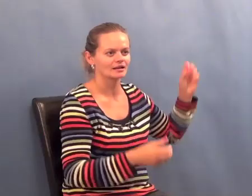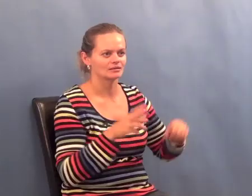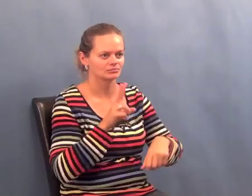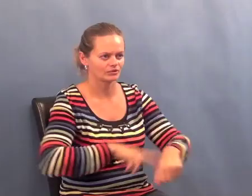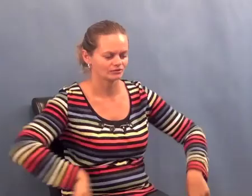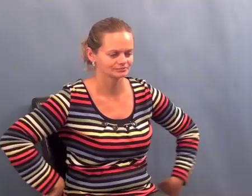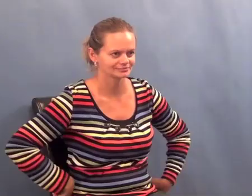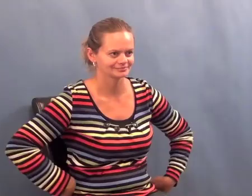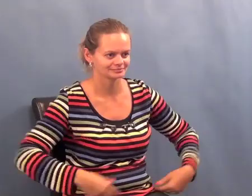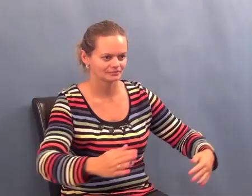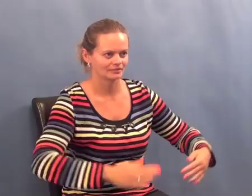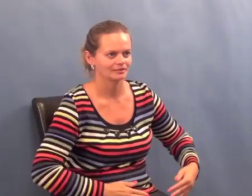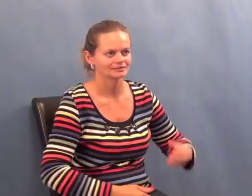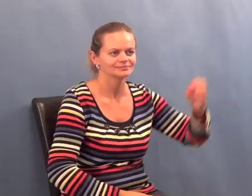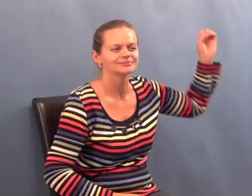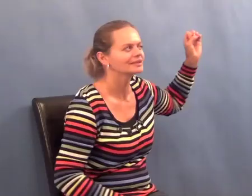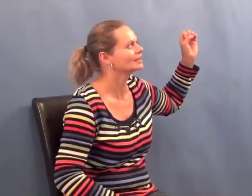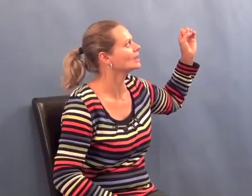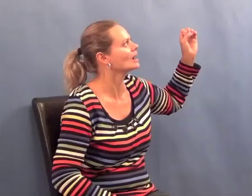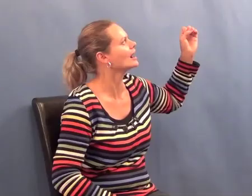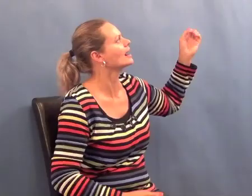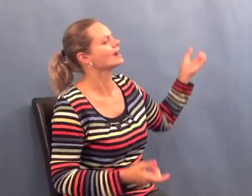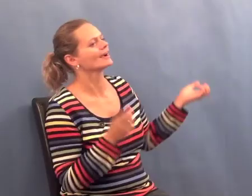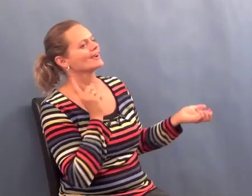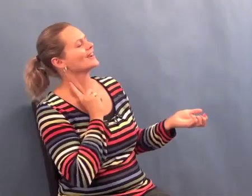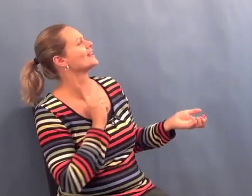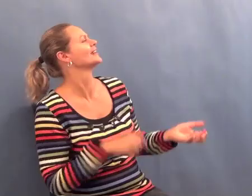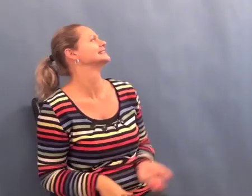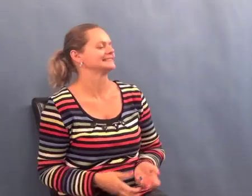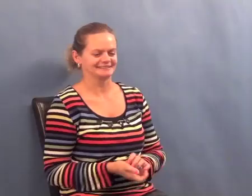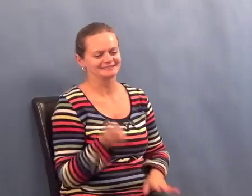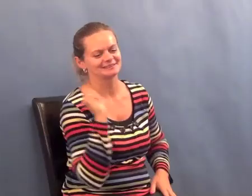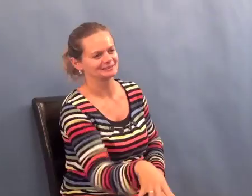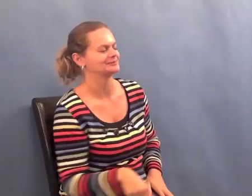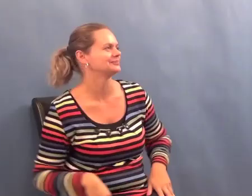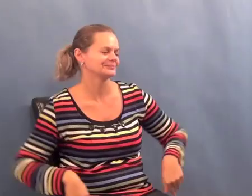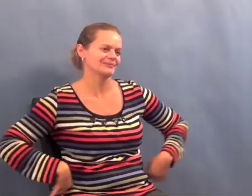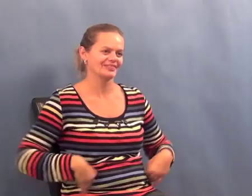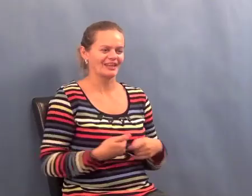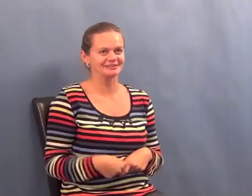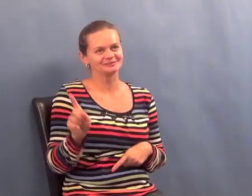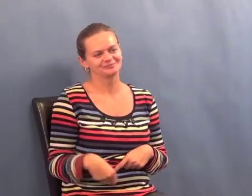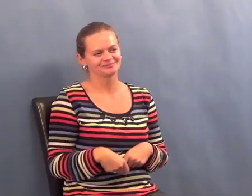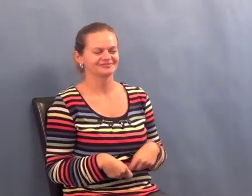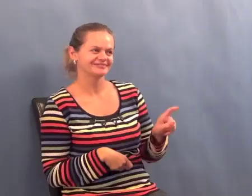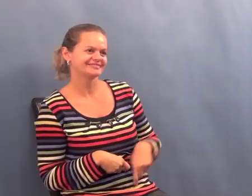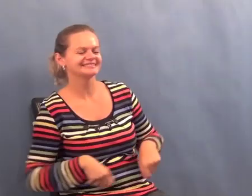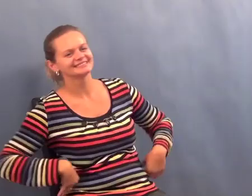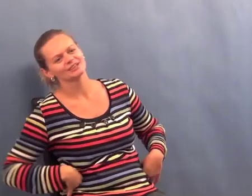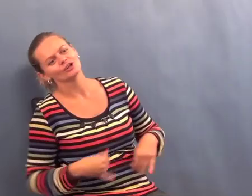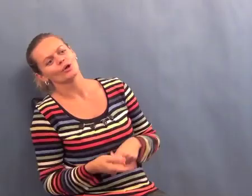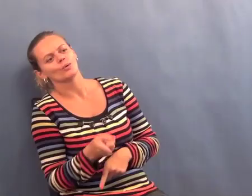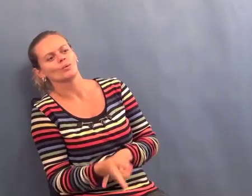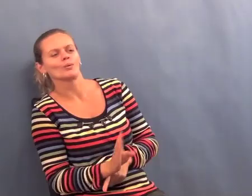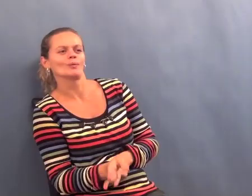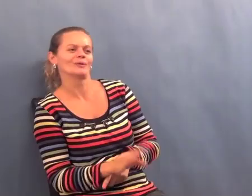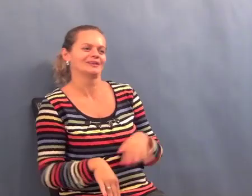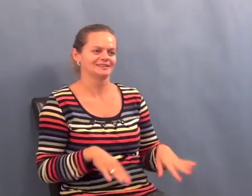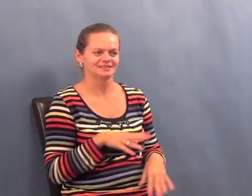Nad chłopcem pochyla się policjant. Chłopiec bierze zamach i uderza policjanta w brzuch. Robi mu się głupi, wyrzuca kamień i szura nogami.